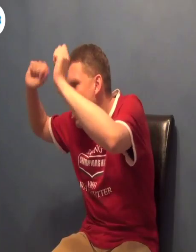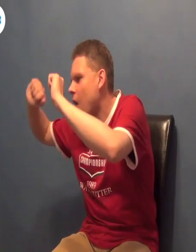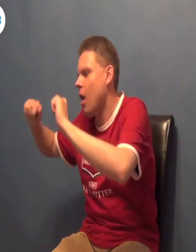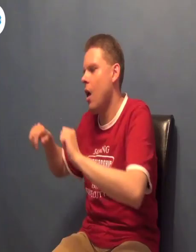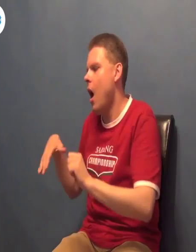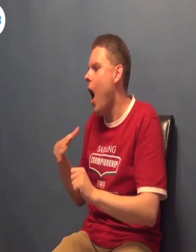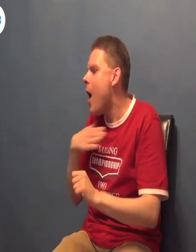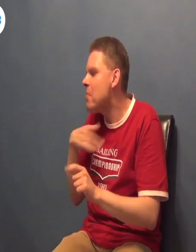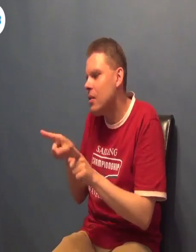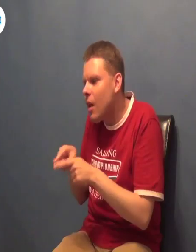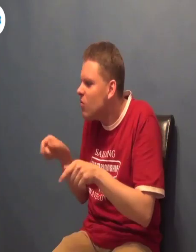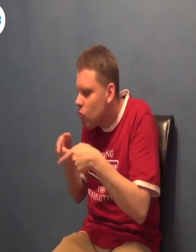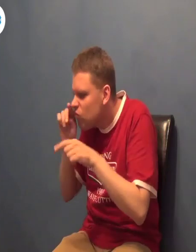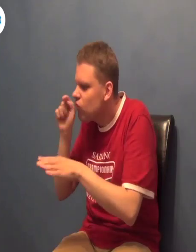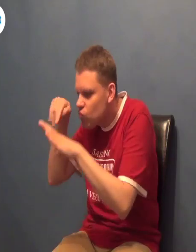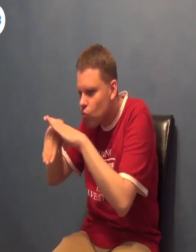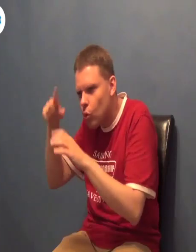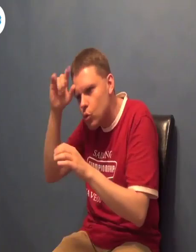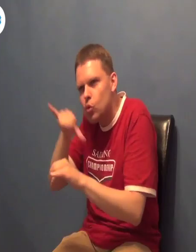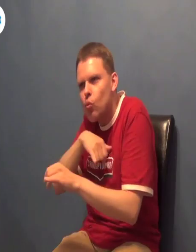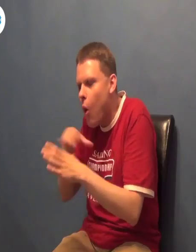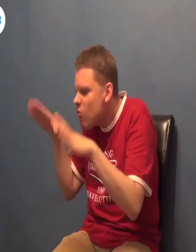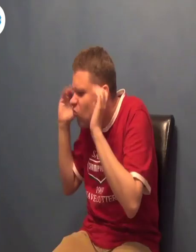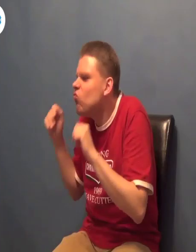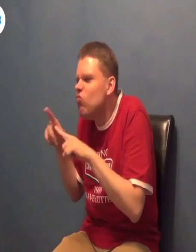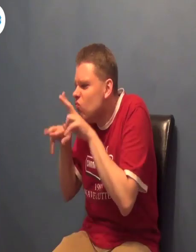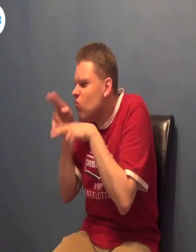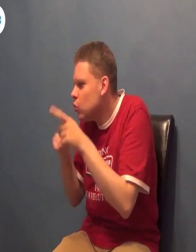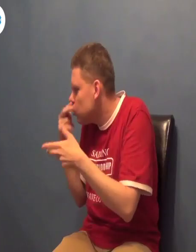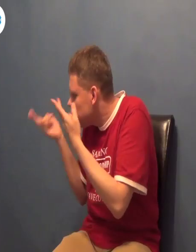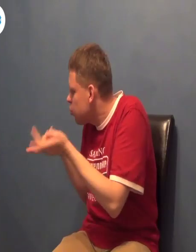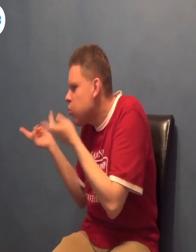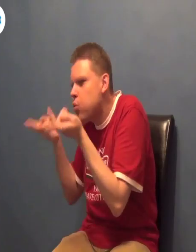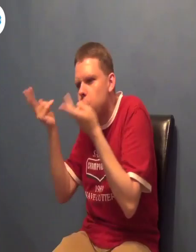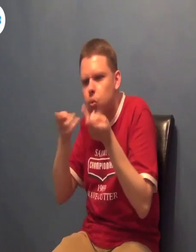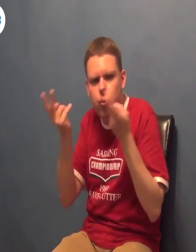Pies też szuka, wkłada swój pysk w słoik, szuka wszędzie.